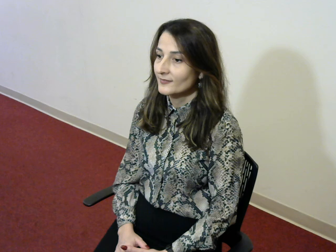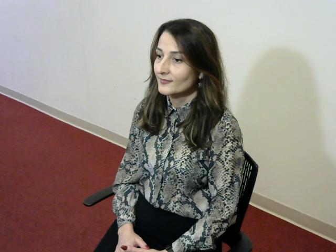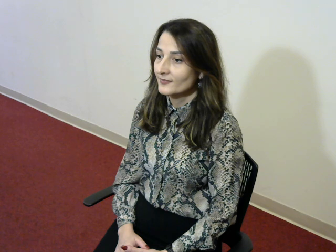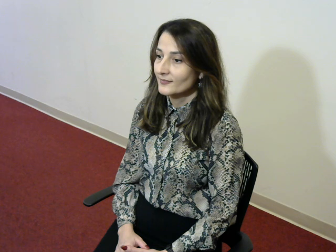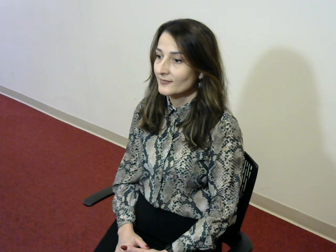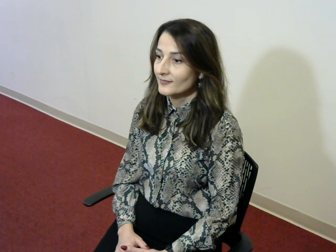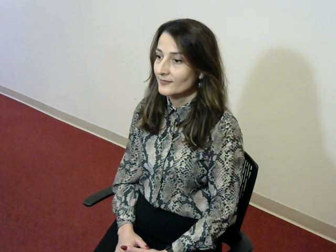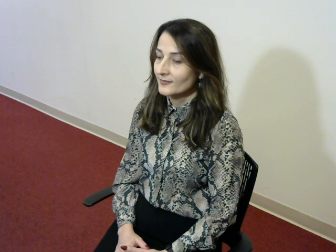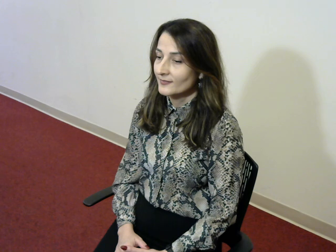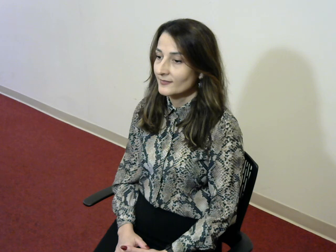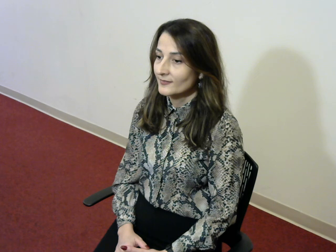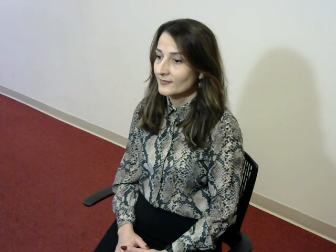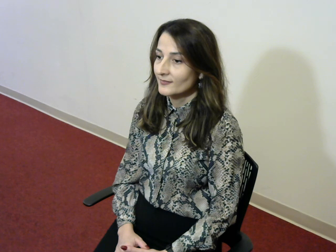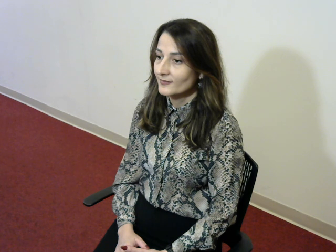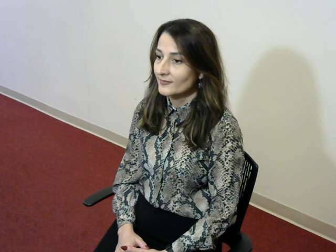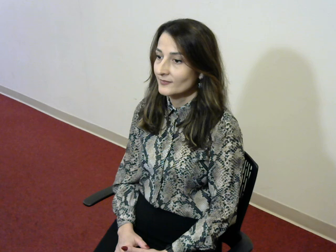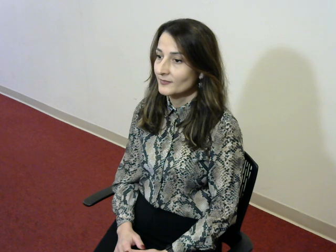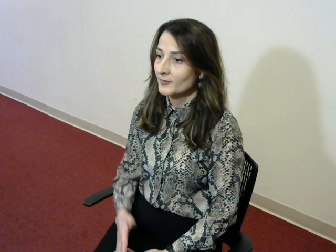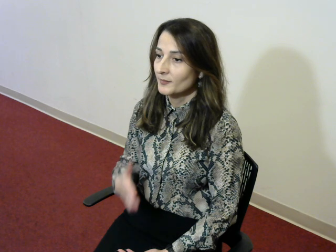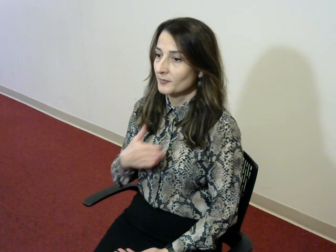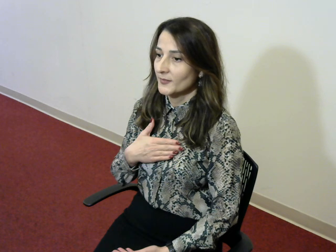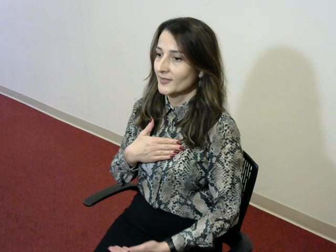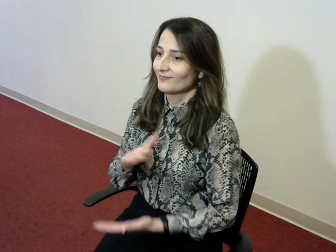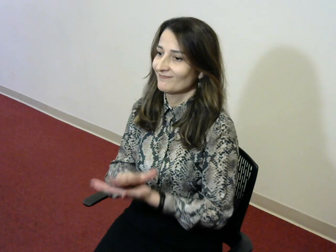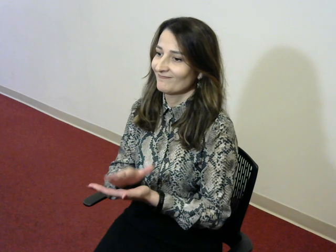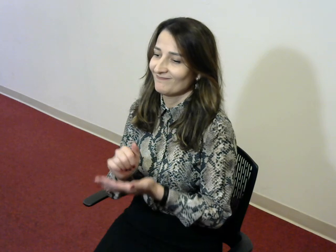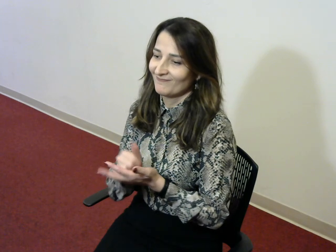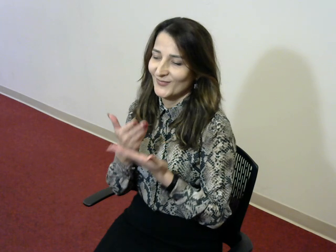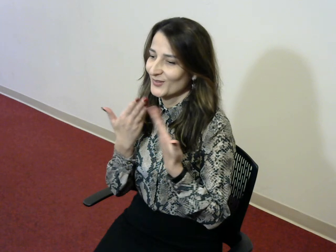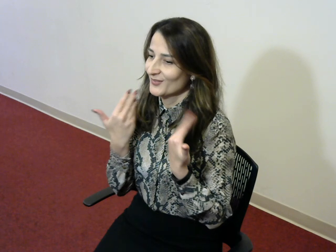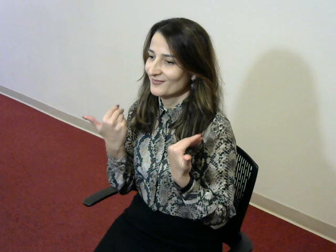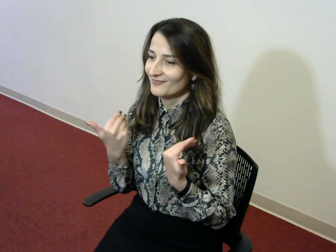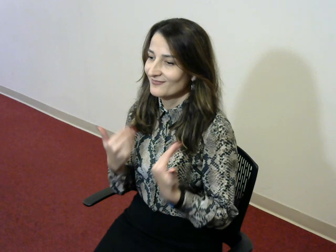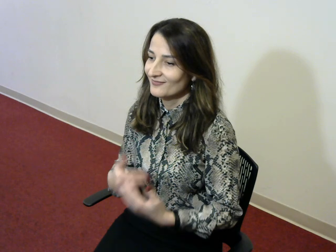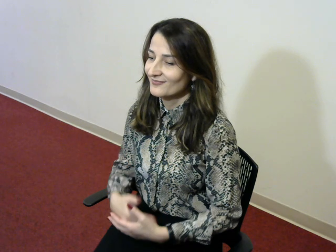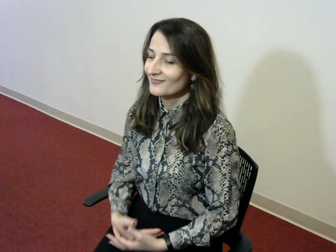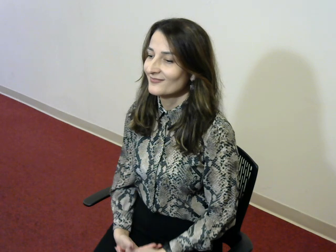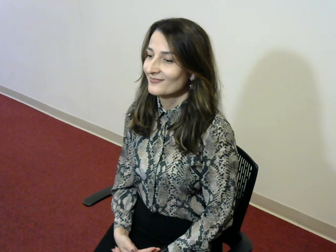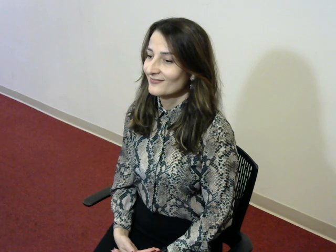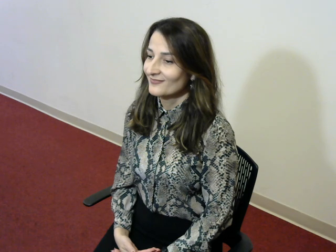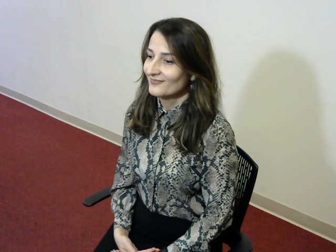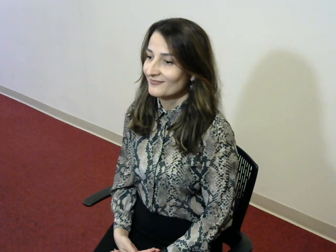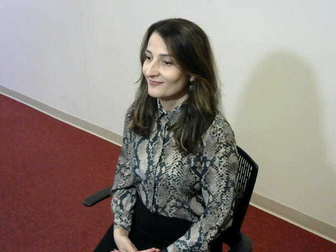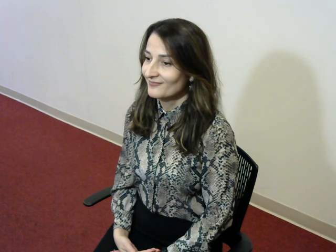Mənim ləqəbim yoxdur